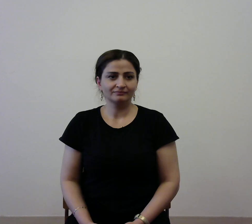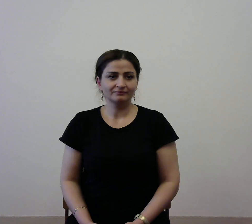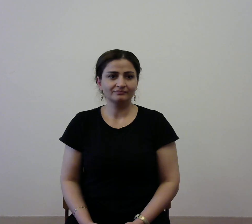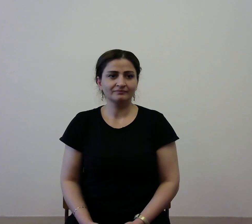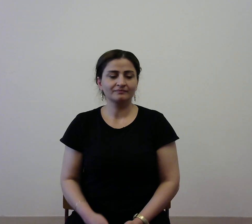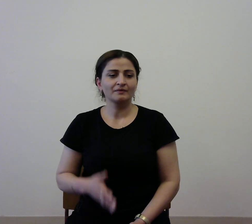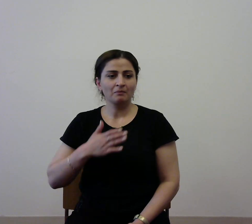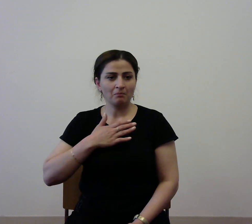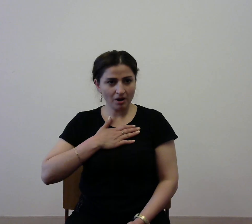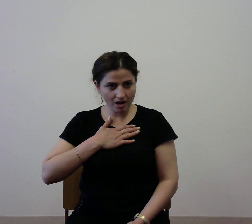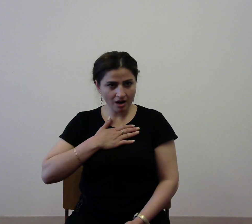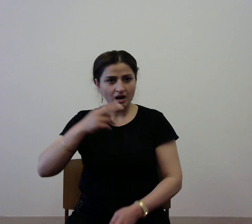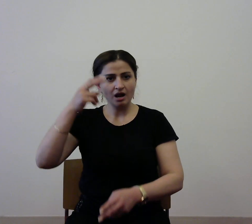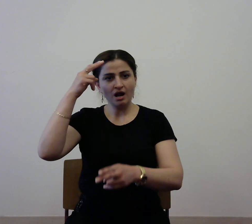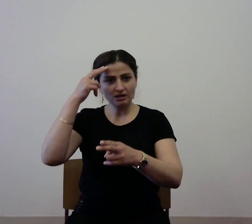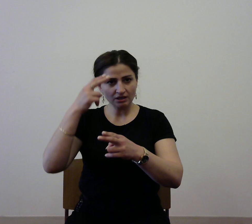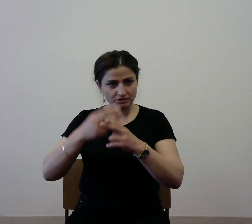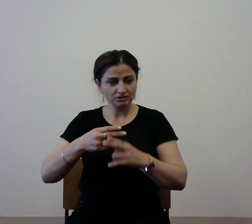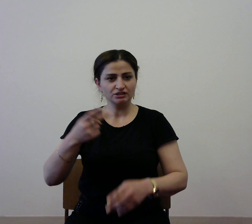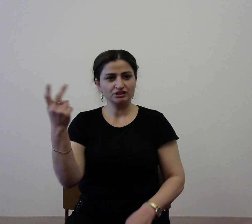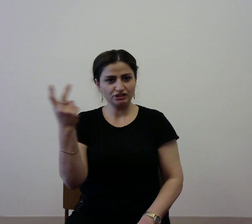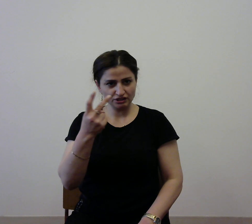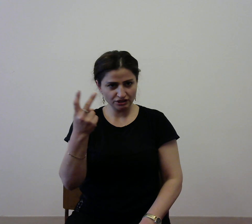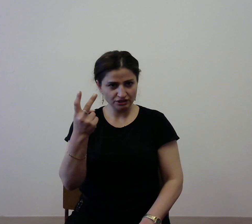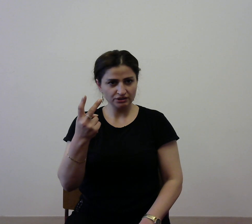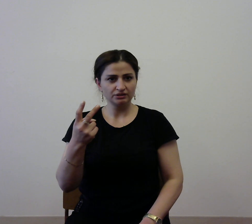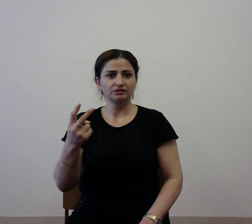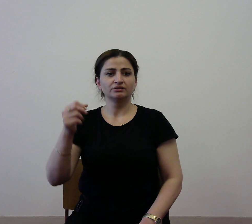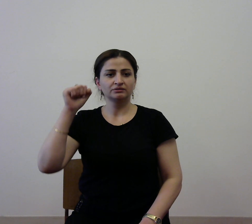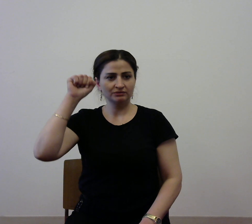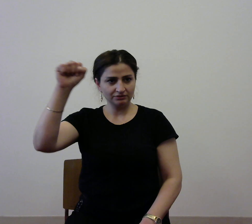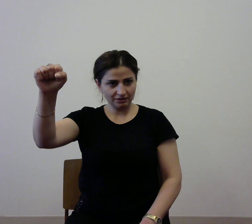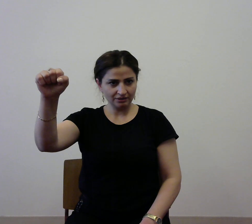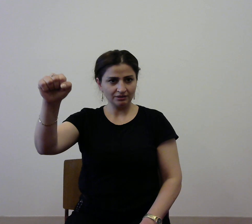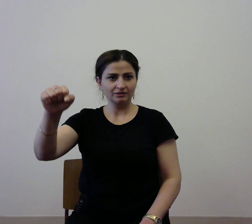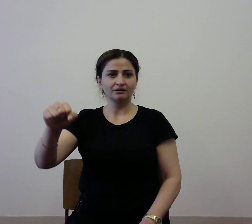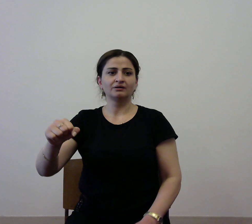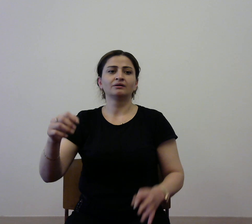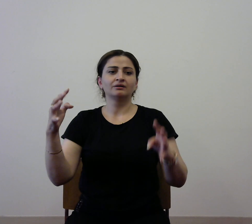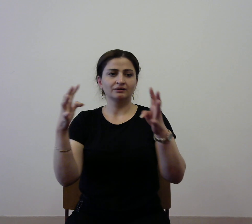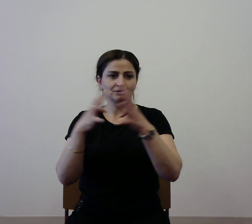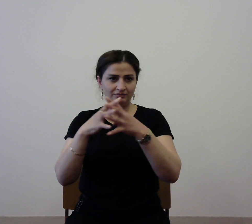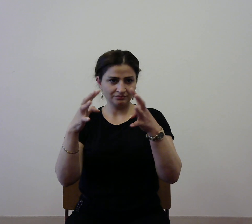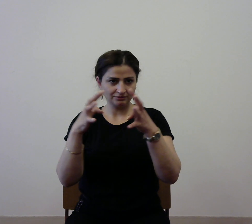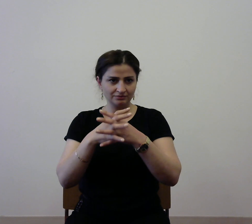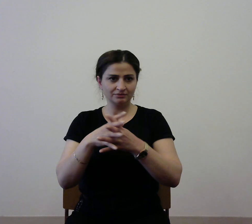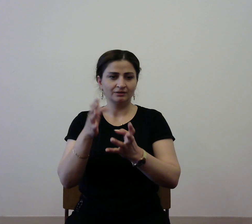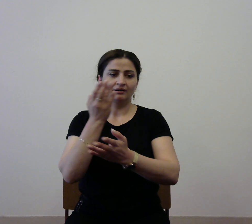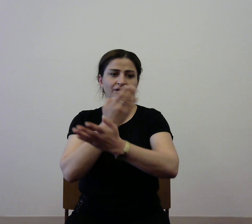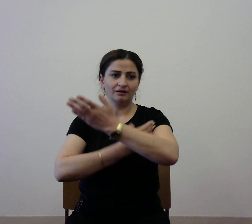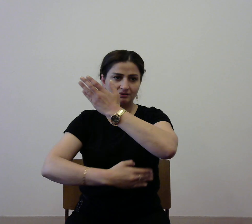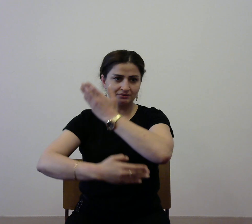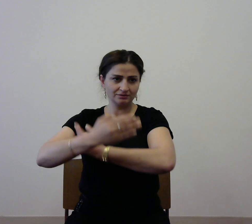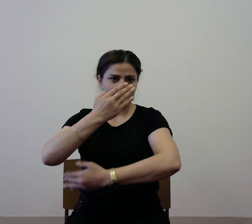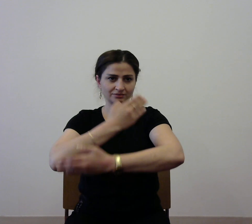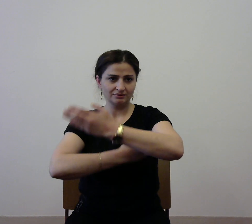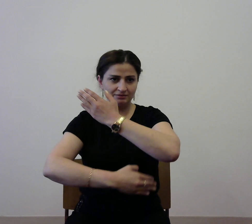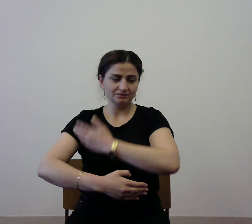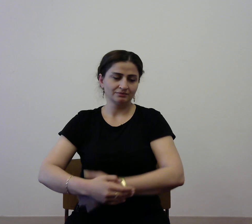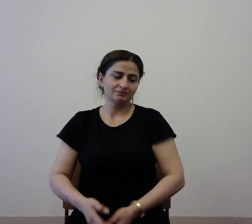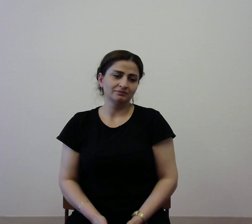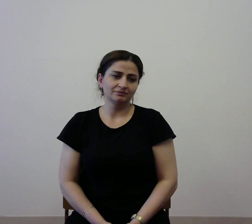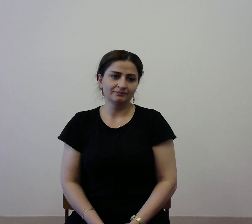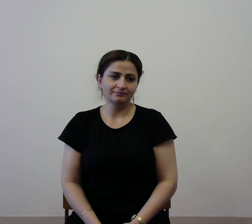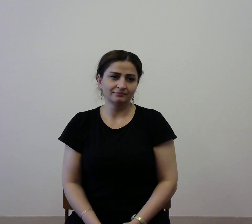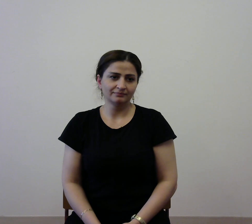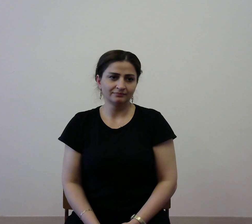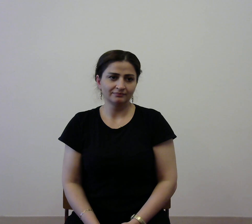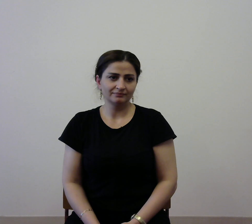Mənim qardaşım 2-ci Qarabağ müharibəsinin qazisidir